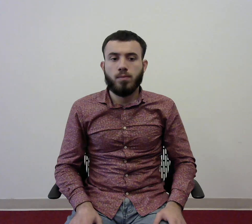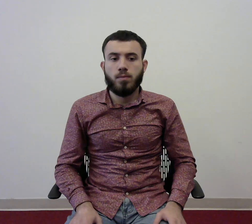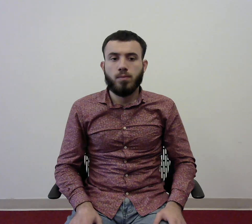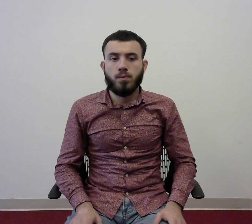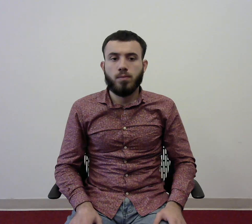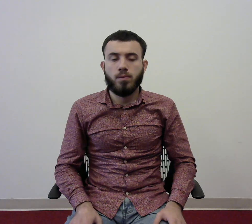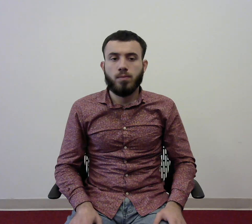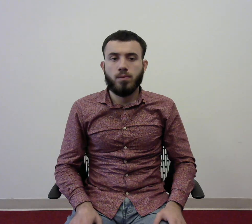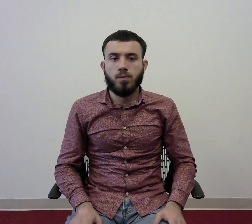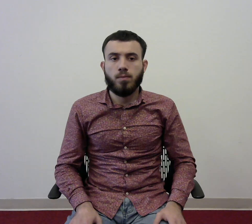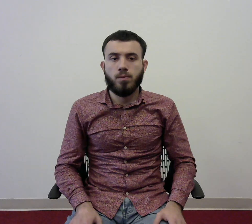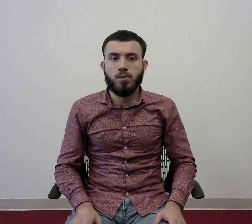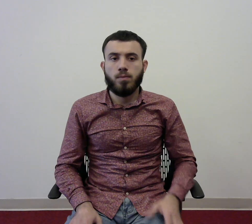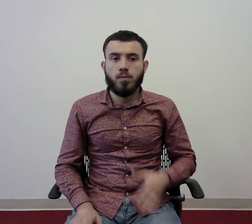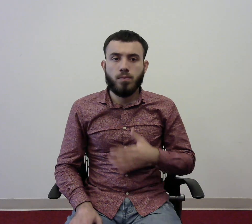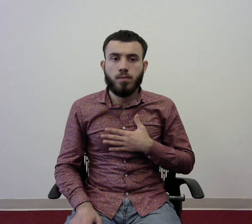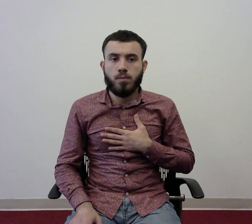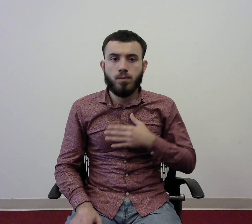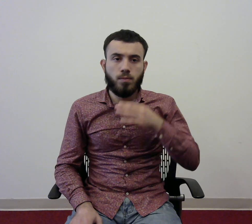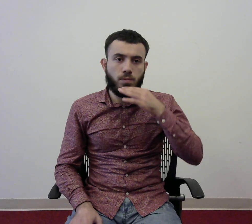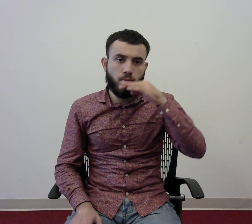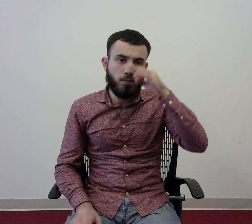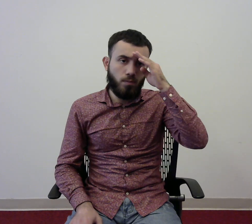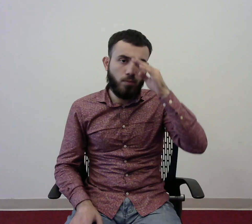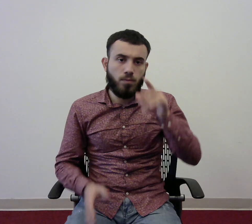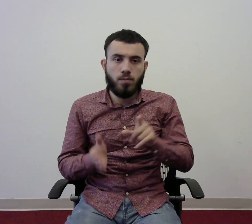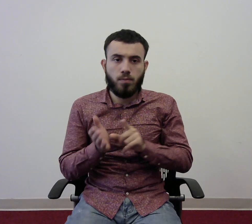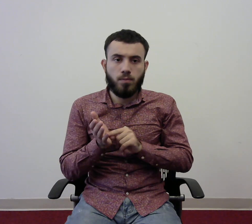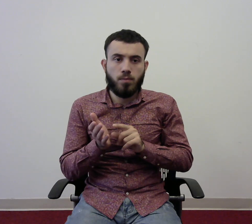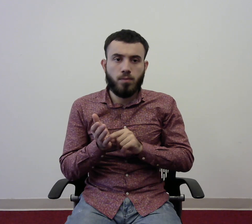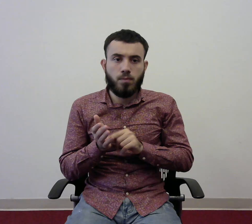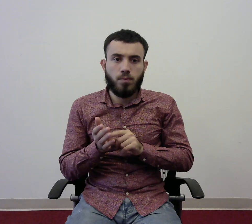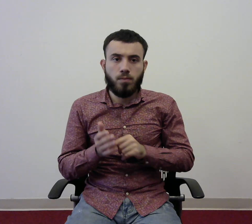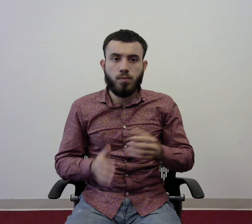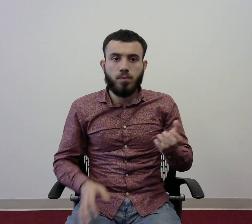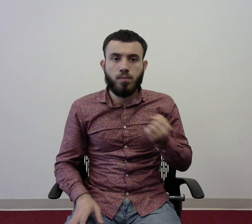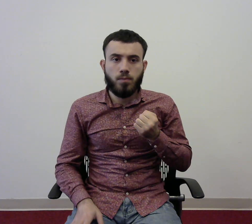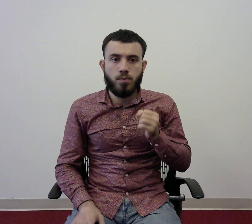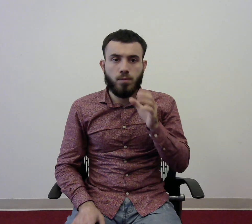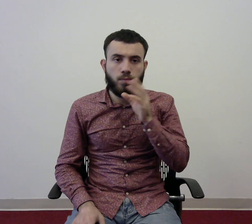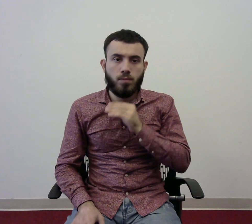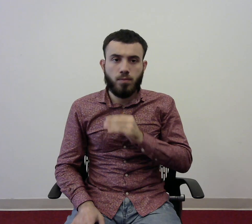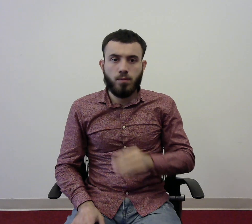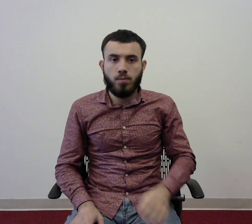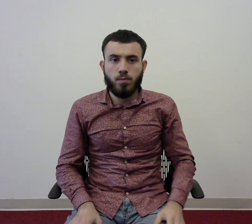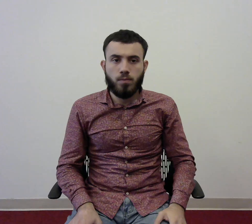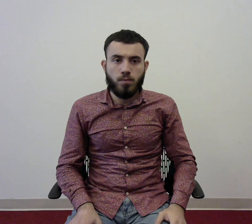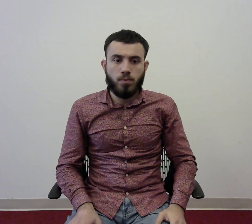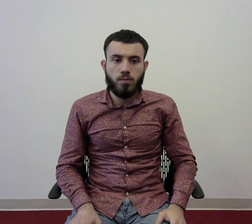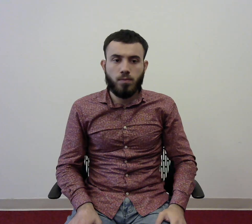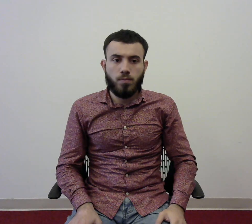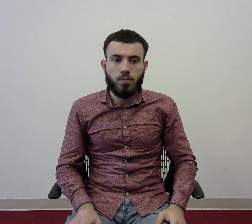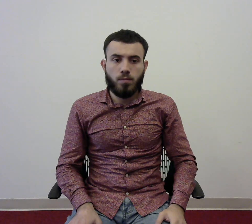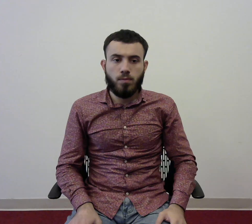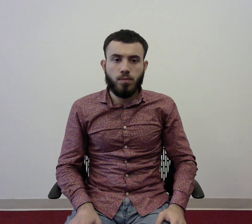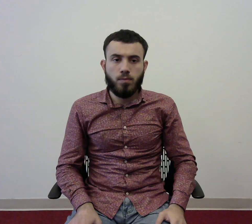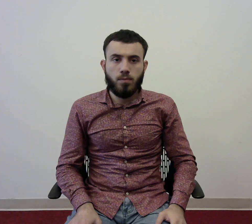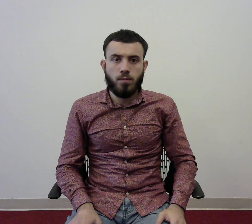Mən atamın pensiyasını ala bilərəm?